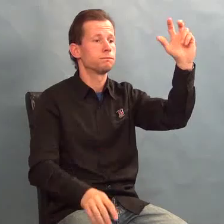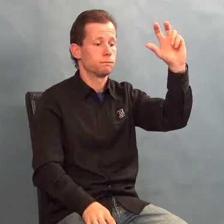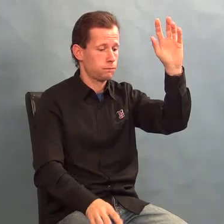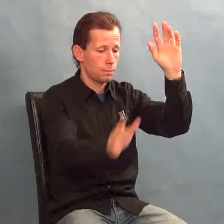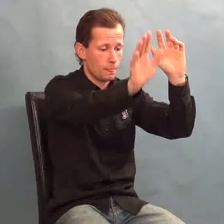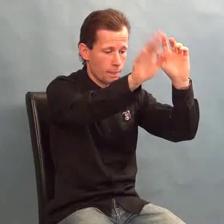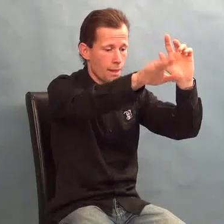Poczekaj, czwartek...